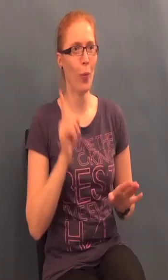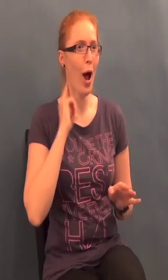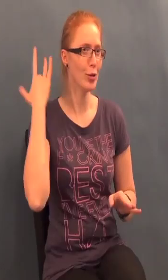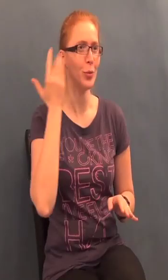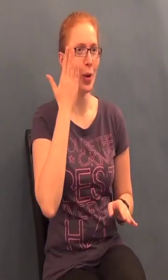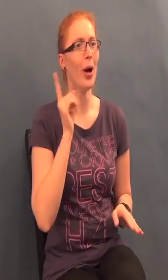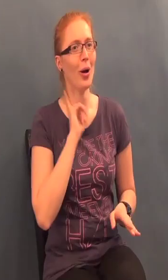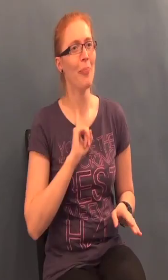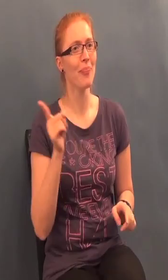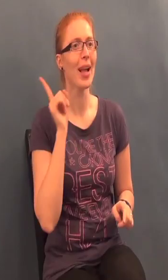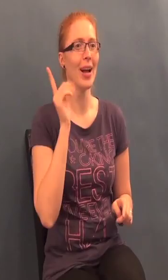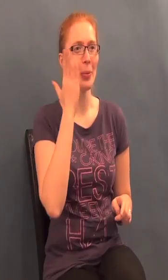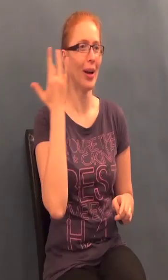Ma on na plecach szybę.